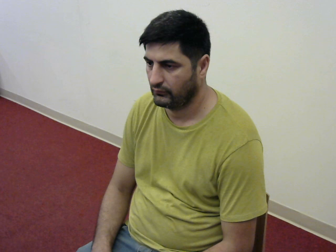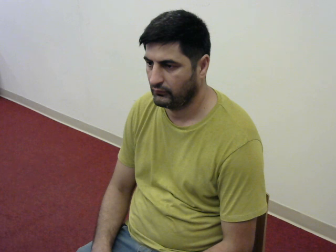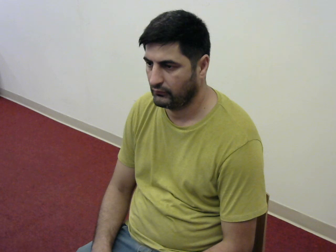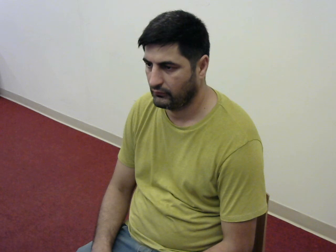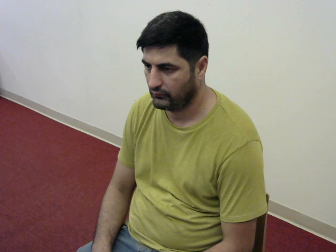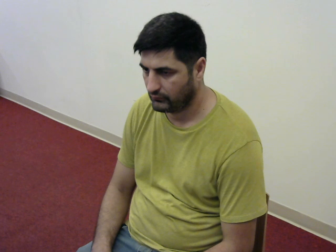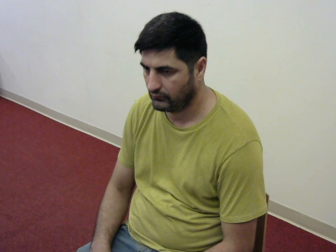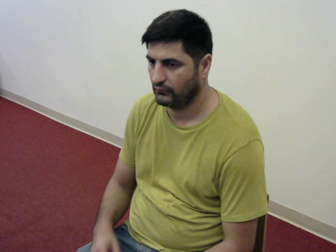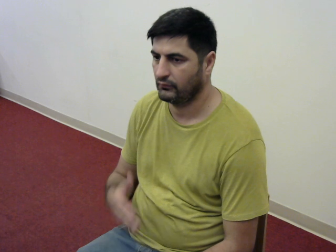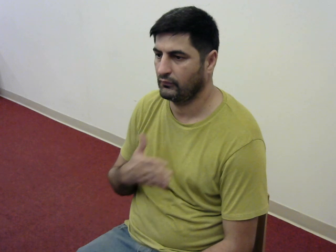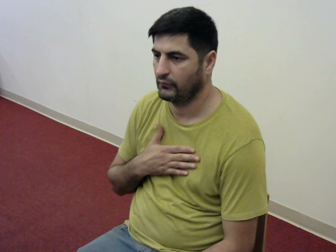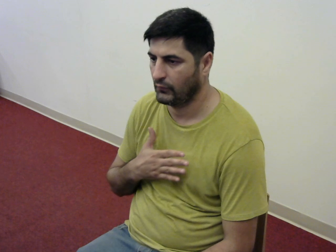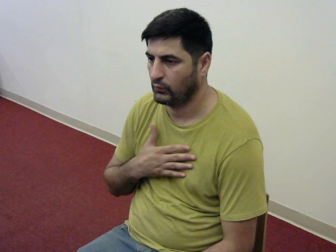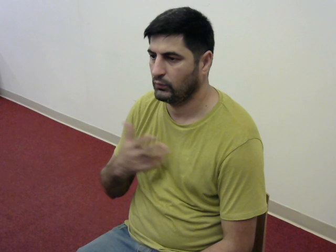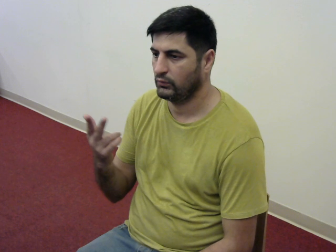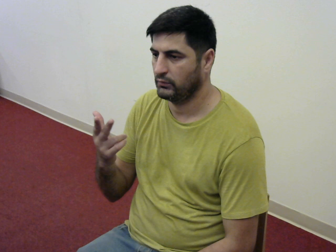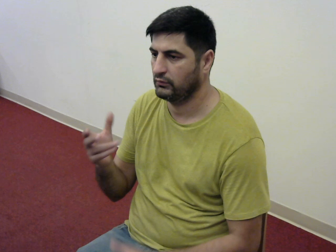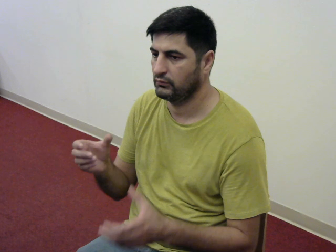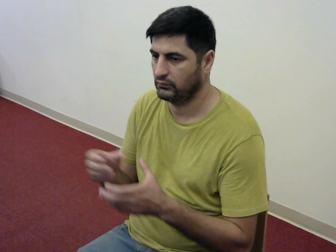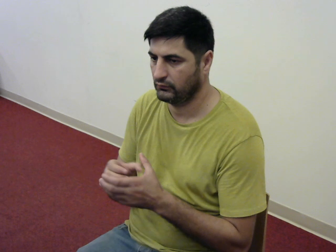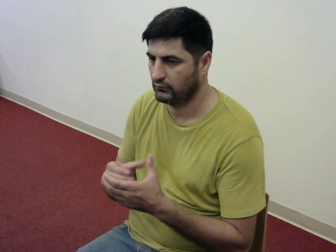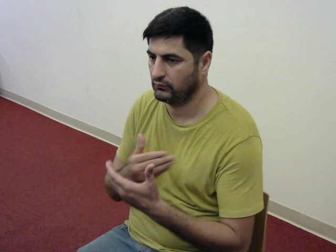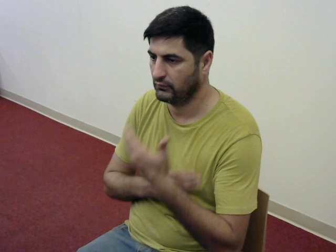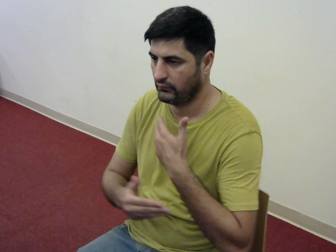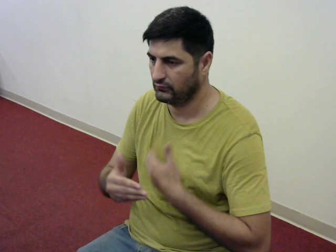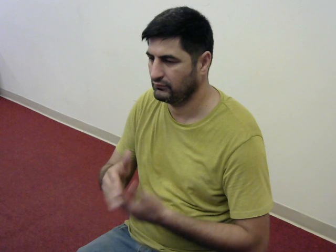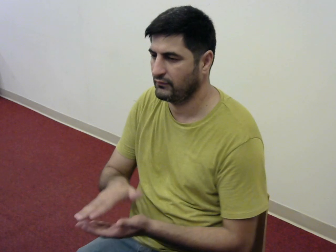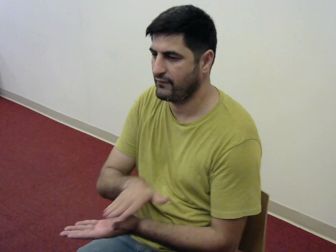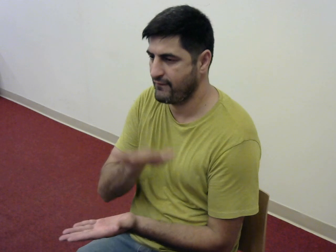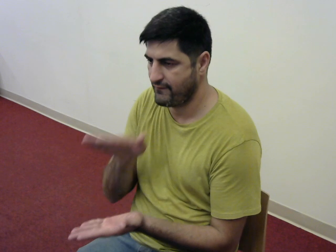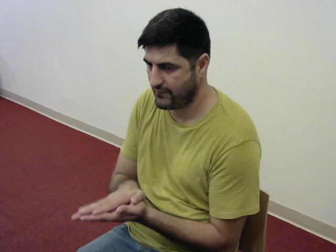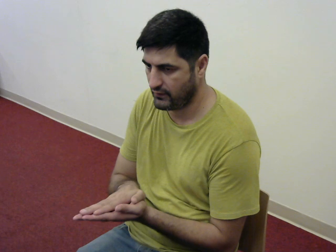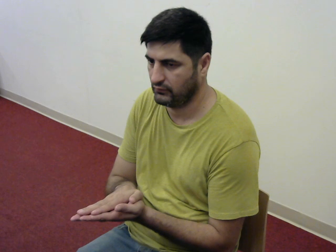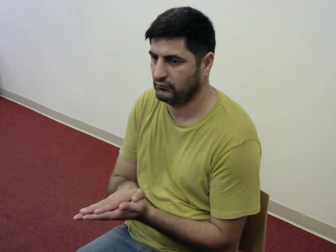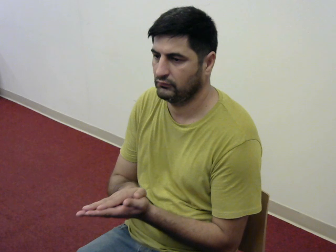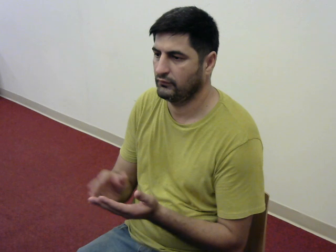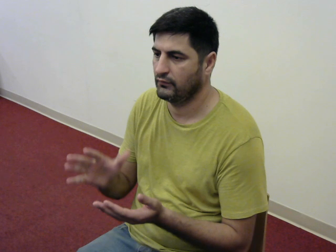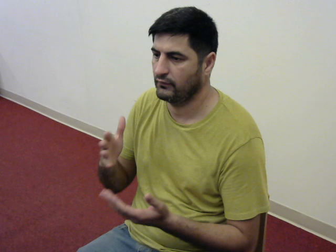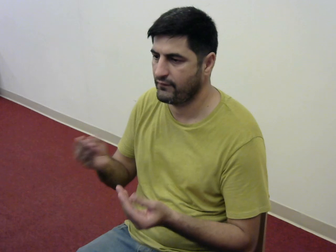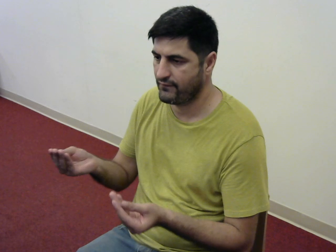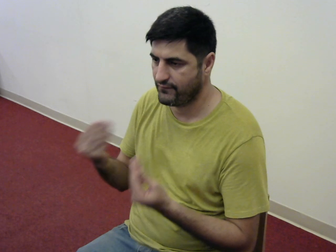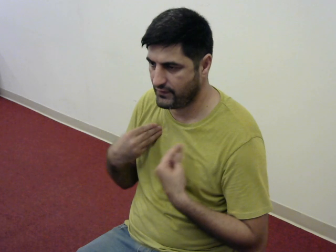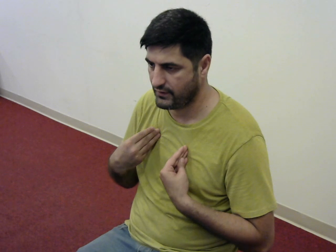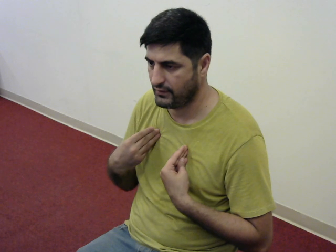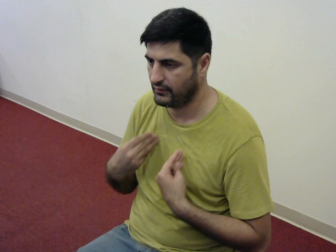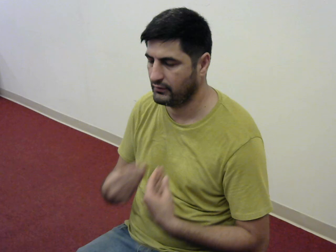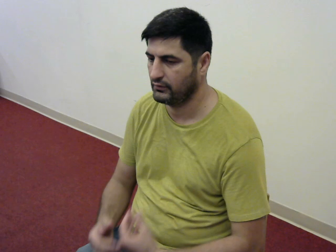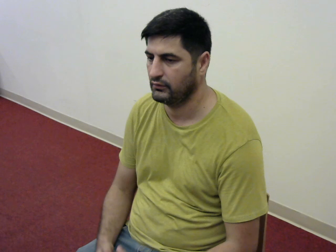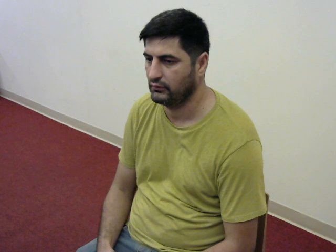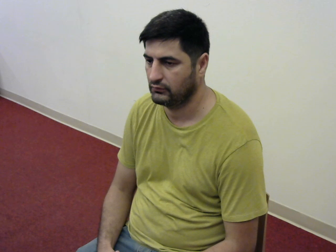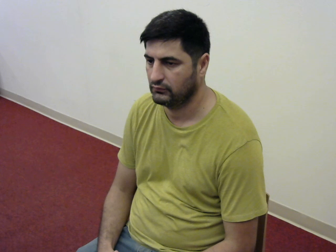Mənə III dərəcə müddətsiz əlillik verilib